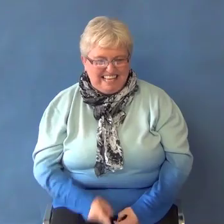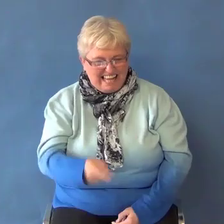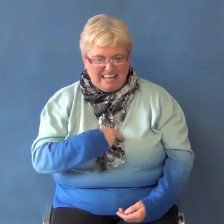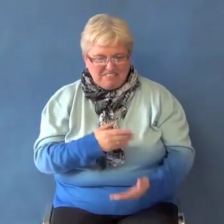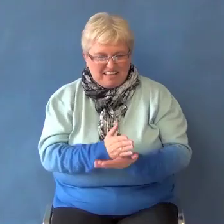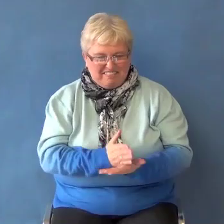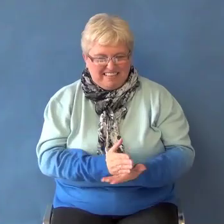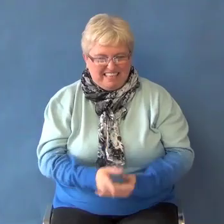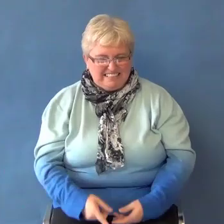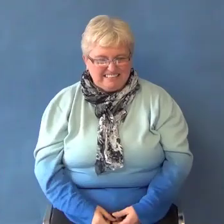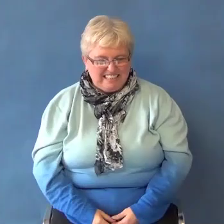Ja w to nie wierzę.